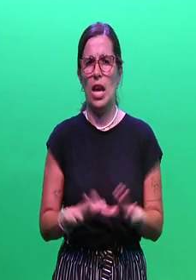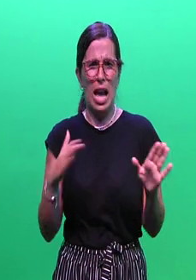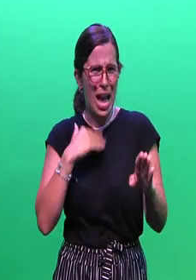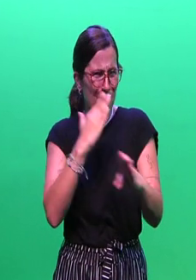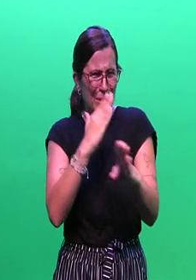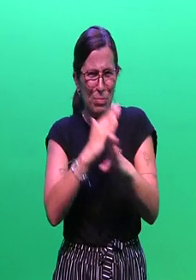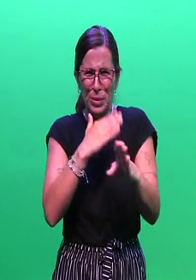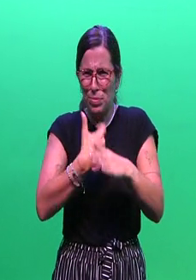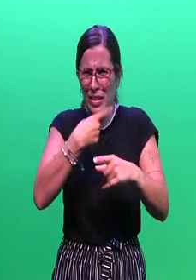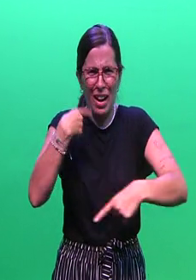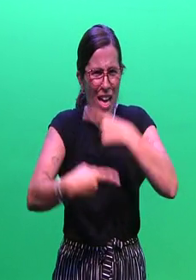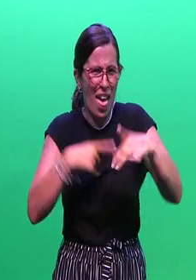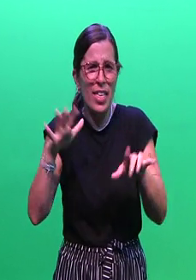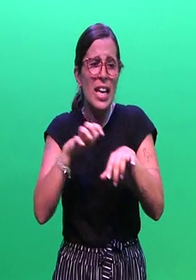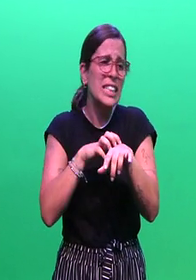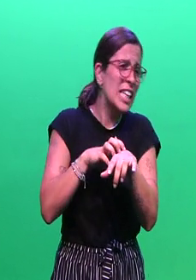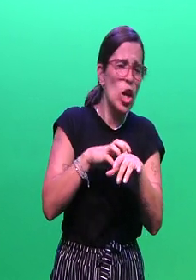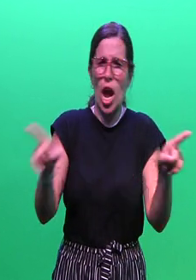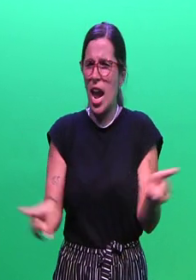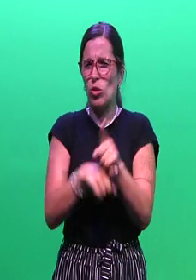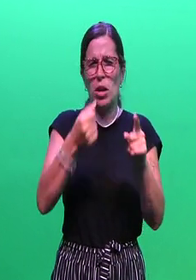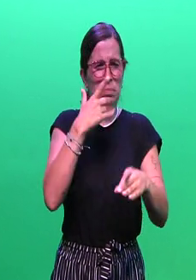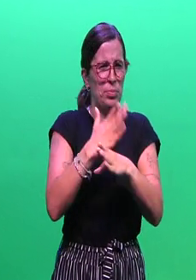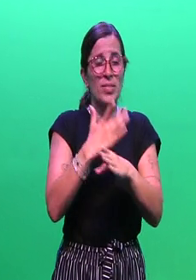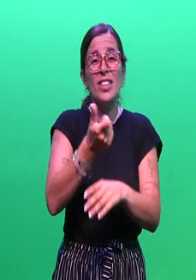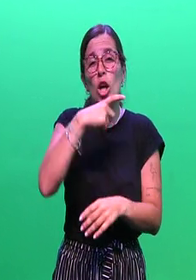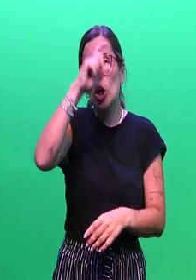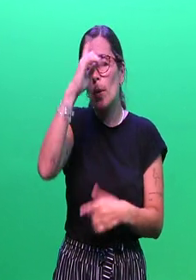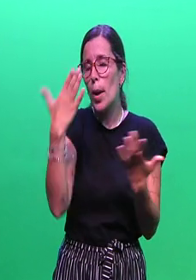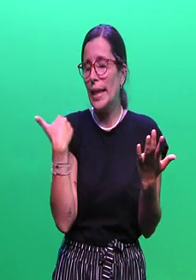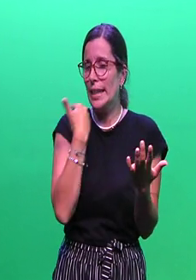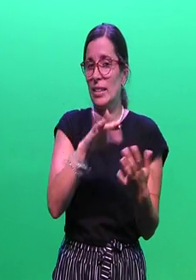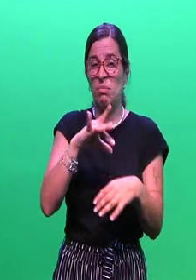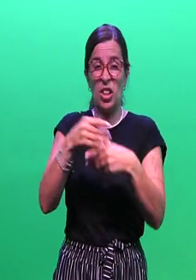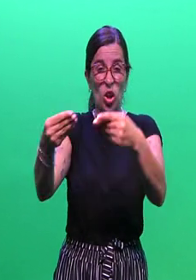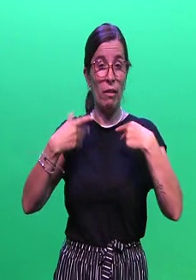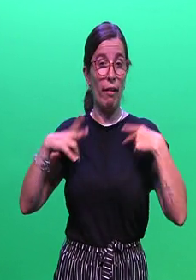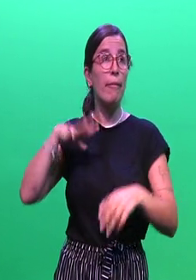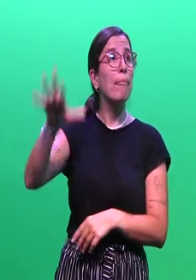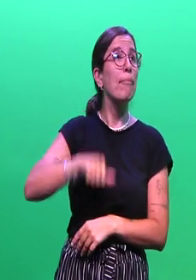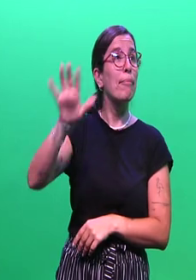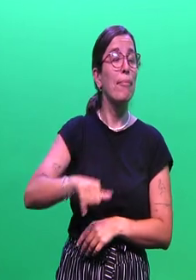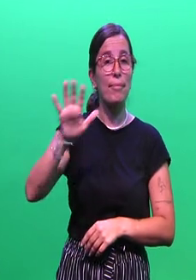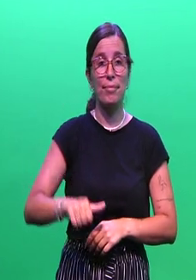Em prenc la pastilla cada dia, em piqui la mà o no, és igual, jo em prenc la pastilla. Però no sé com es diu, el metge me la va receptar i sempre compro la mateixa.